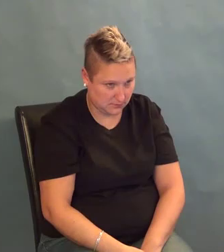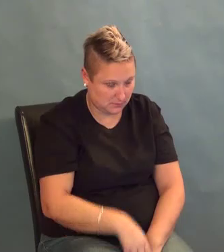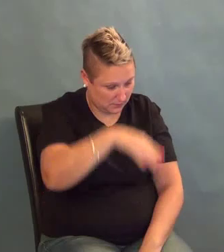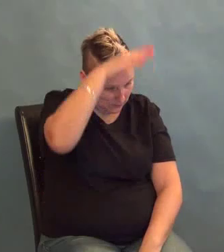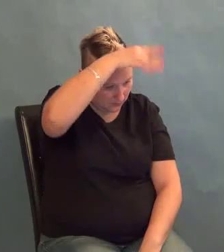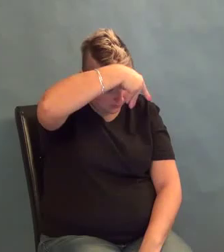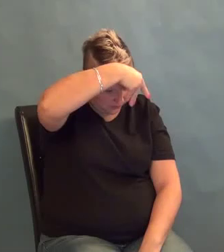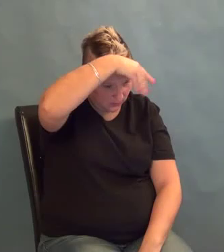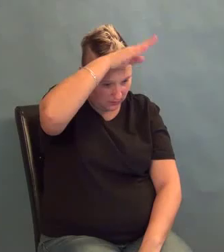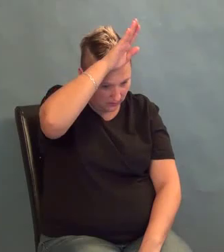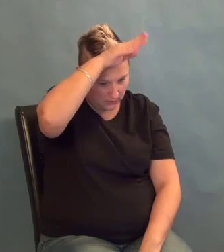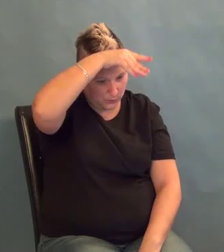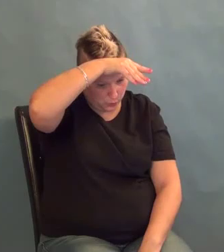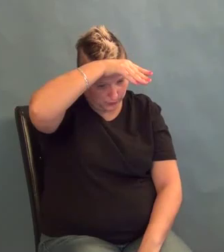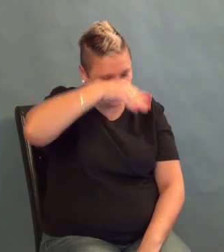Czapka z daszkiem.